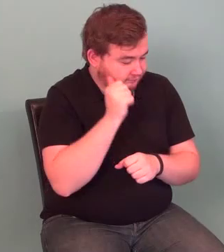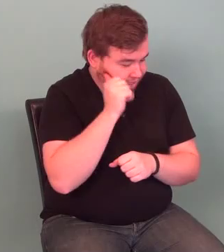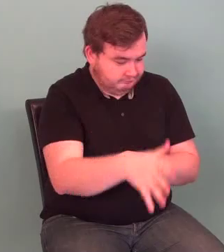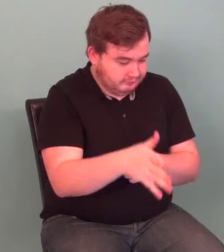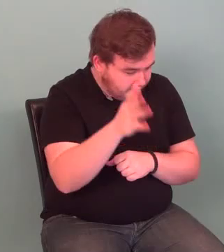Codziennie.